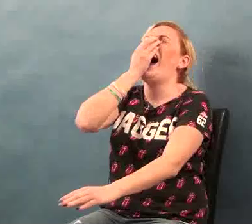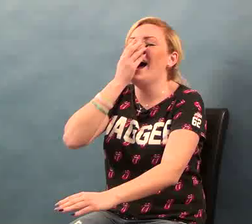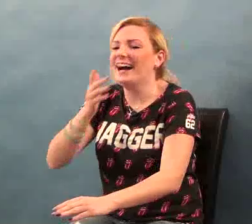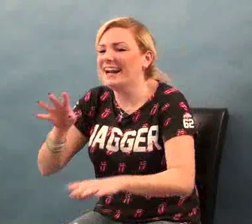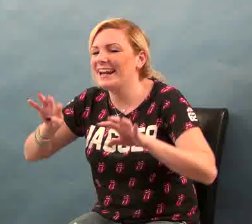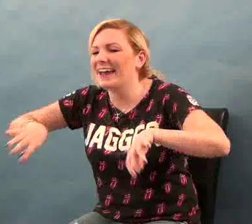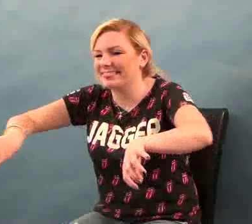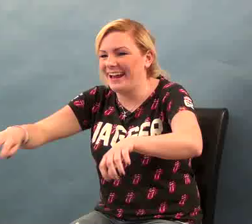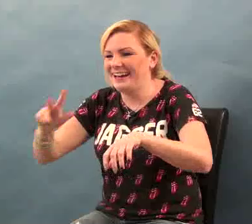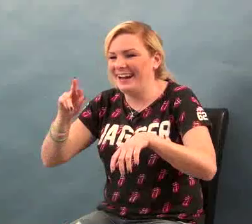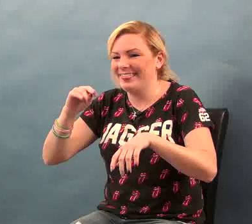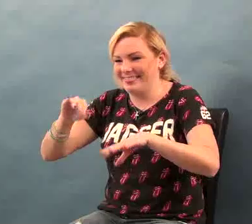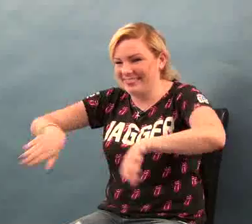To był kret.